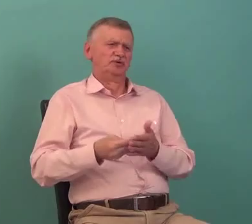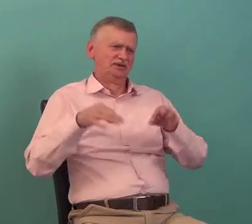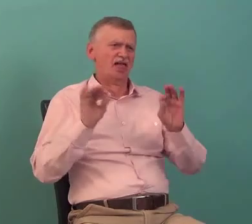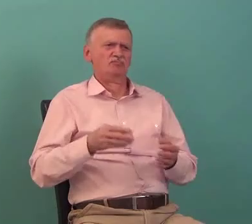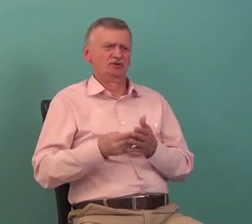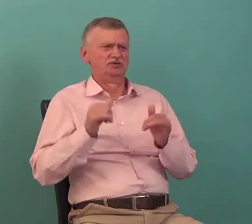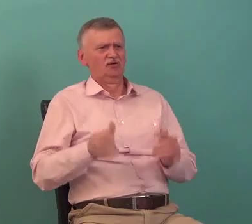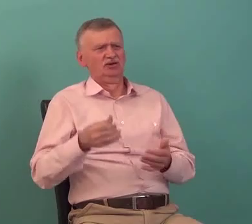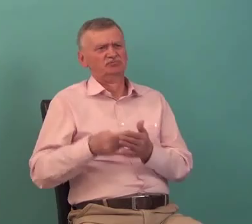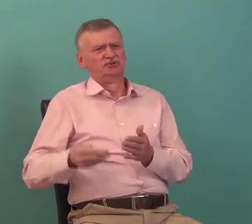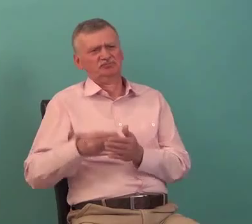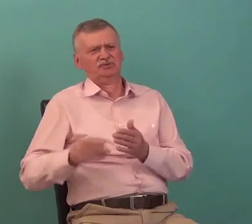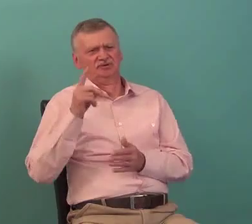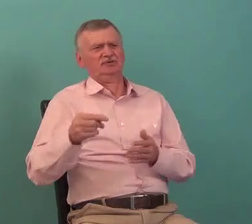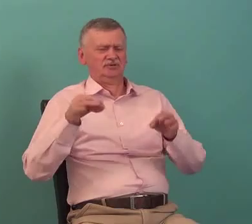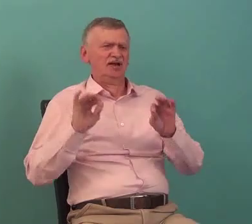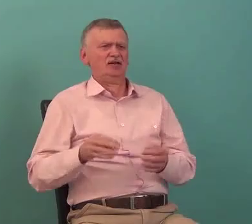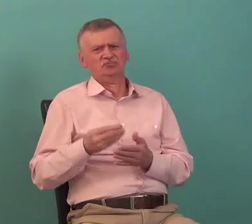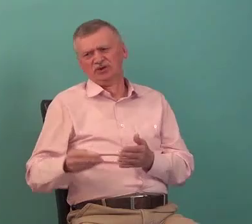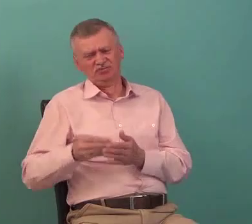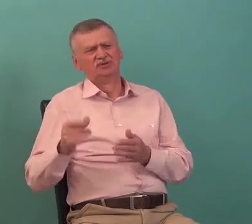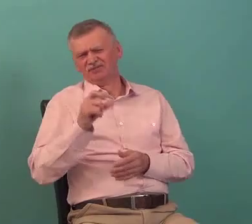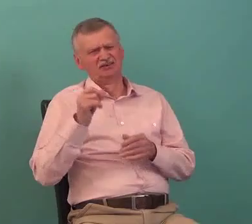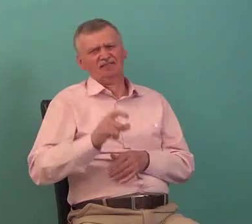Zawsze robię zakupy w sklepie w każdy czwartek.